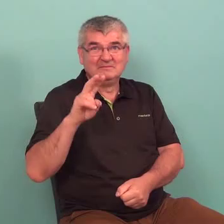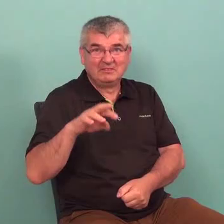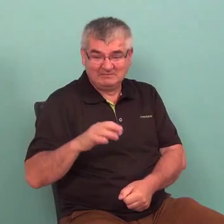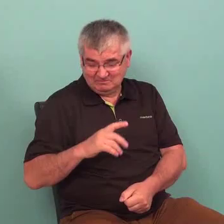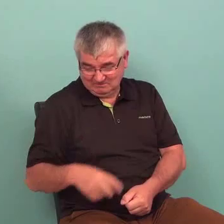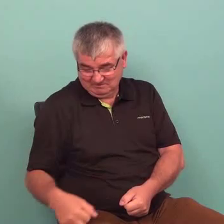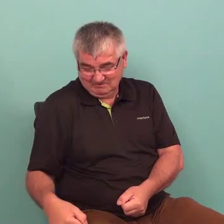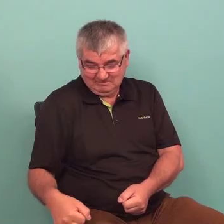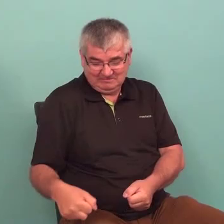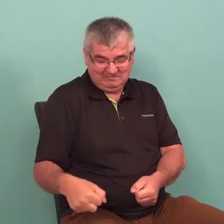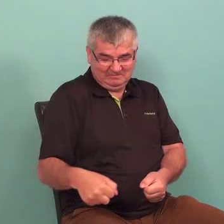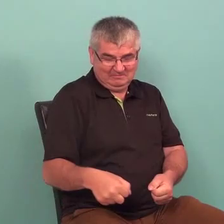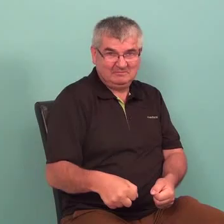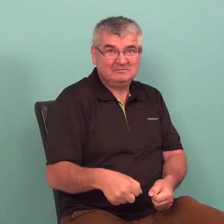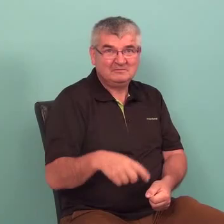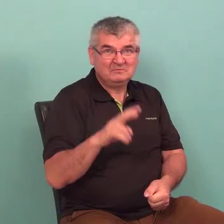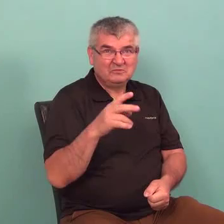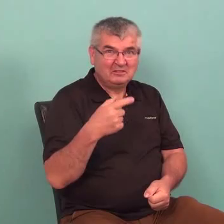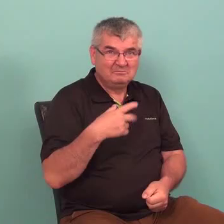Zabiera i odstawia kosz. Patrzy w górę, ale nic się nie dzieje.